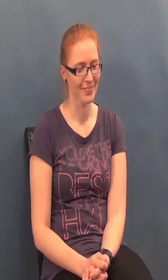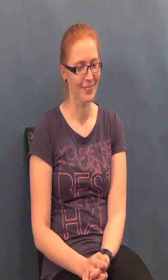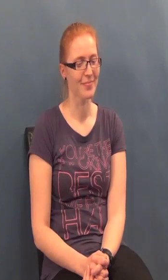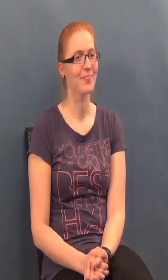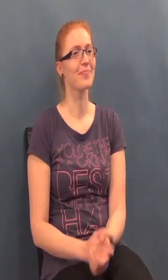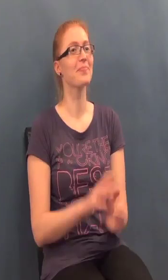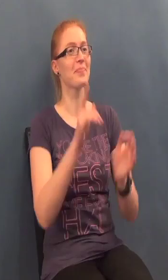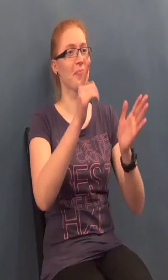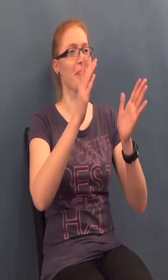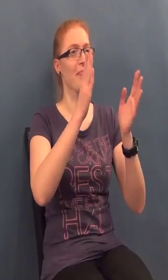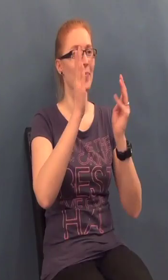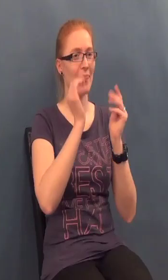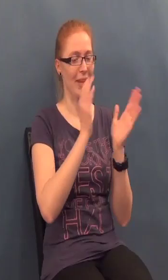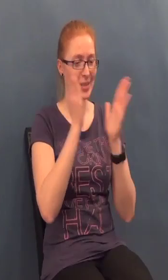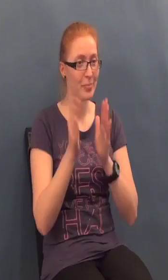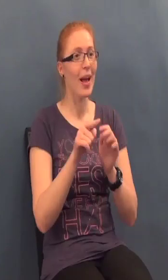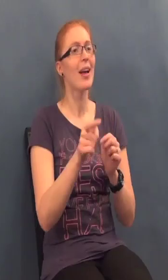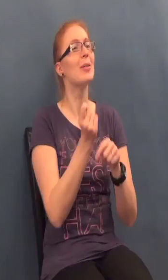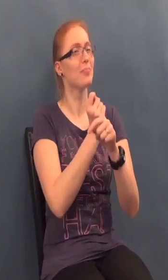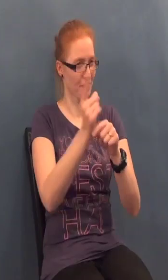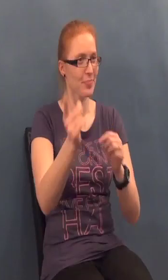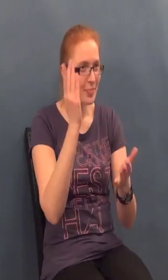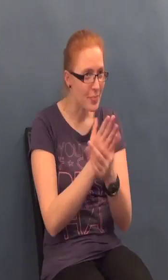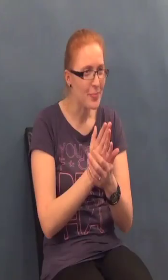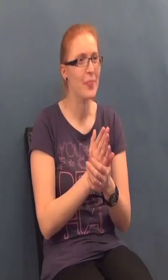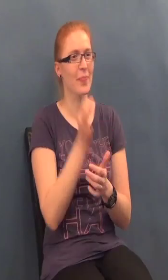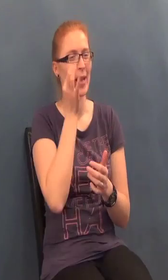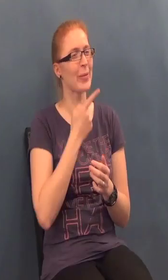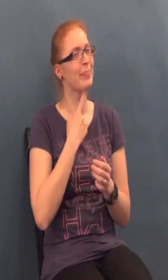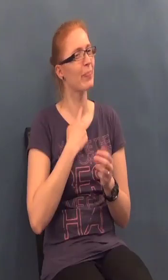Dalej, ten kot, który został wyrzucony, nie odpuszcza.